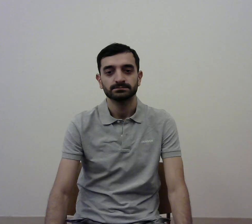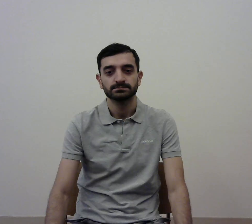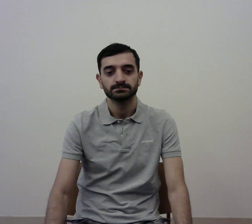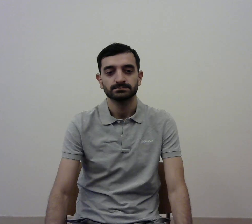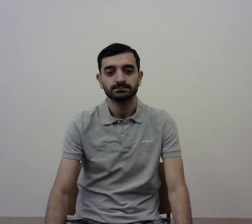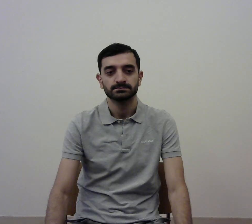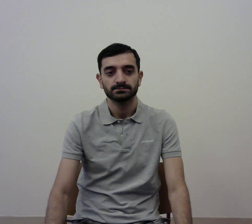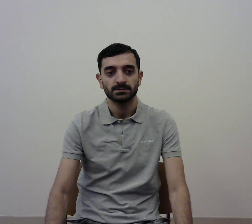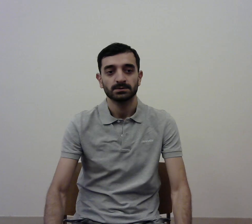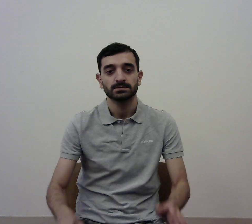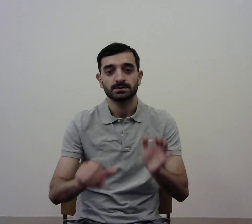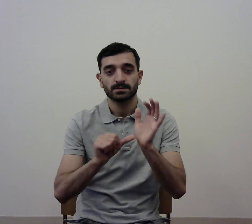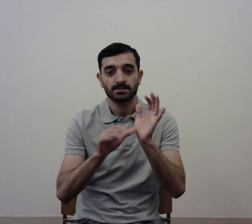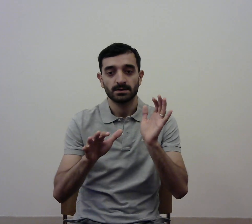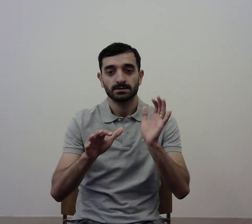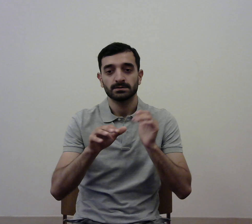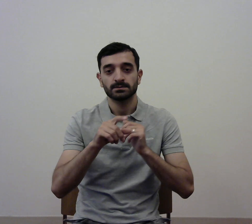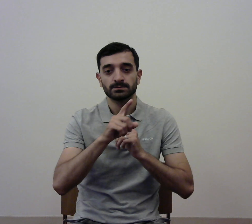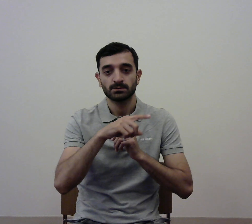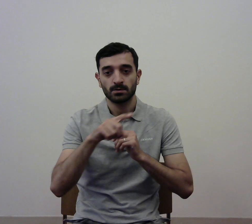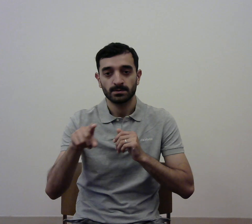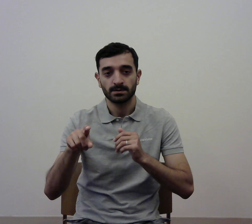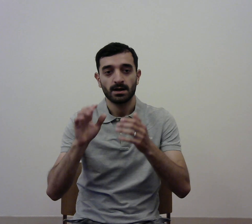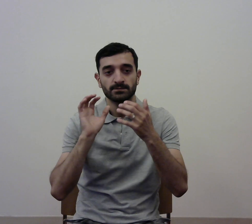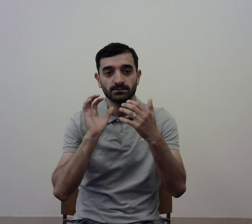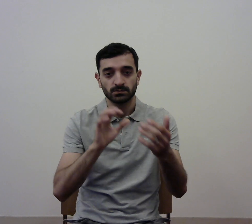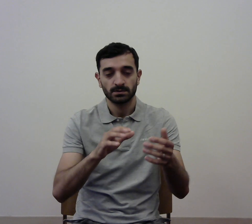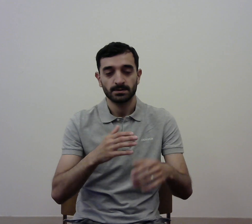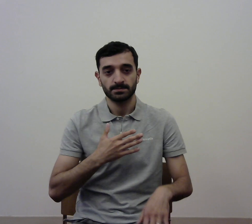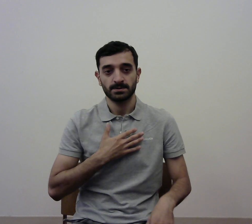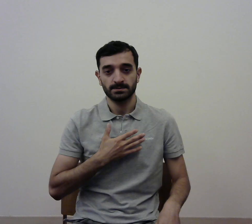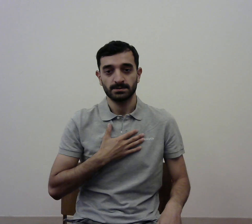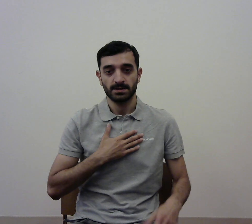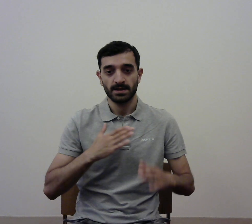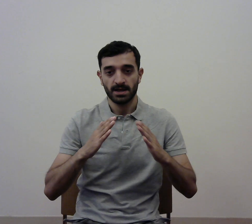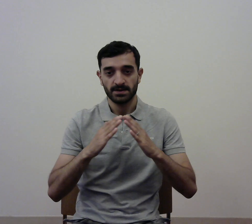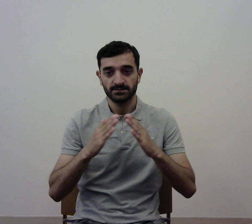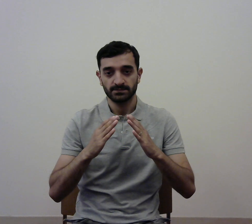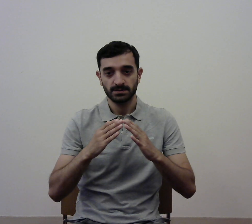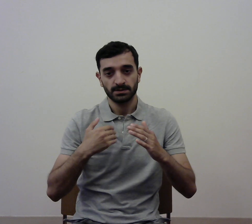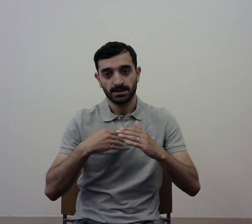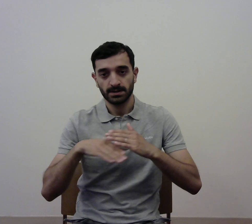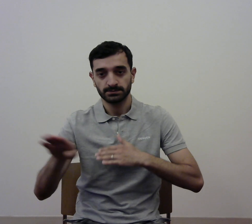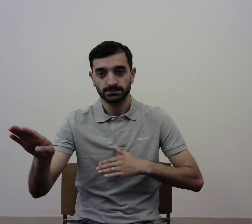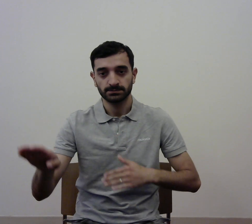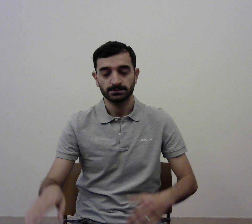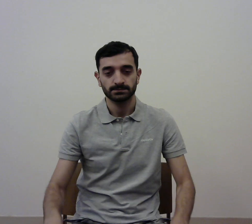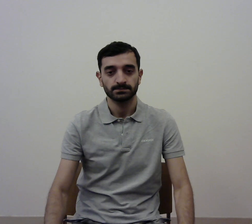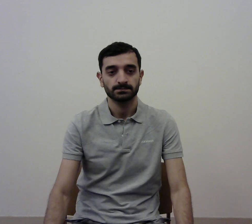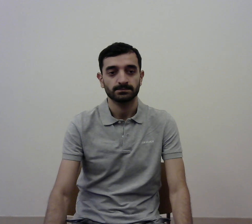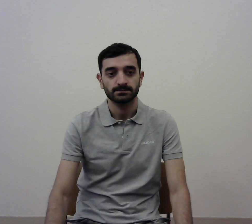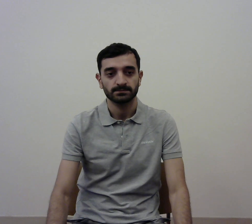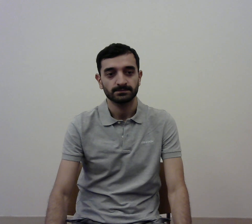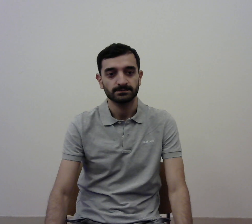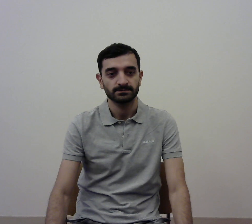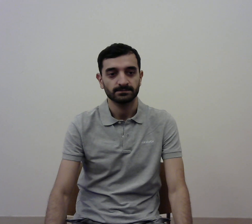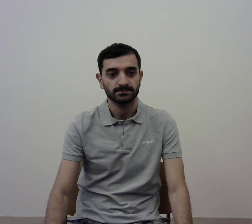65 saylı avtobus mənim evimə gedir